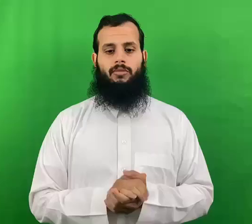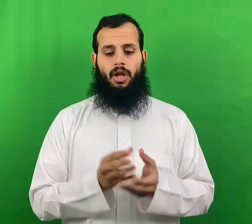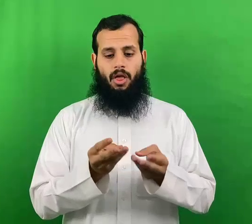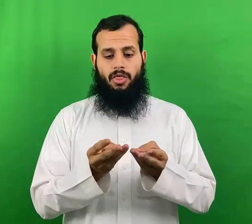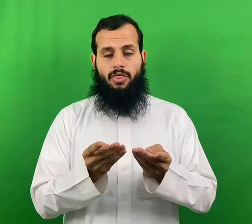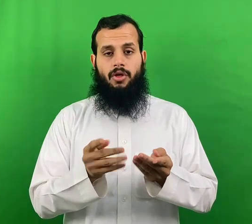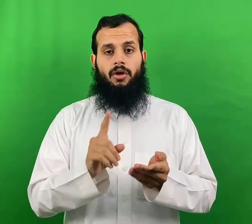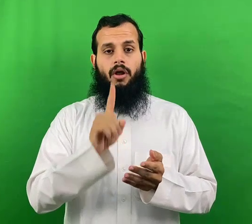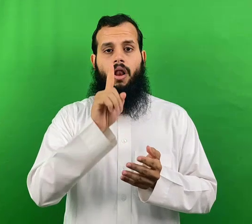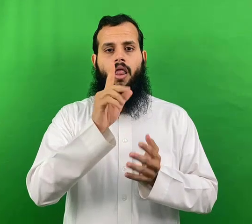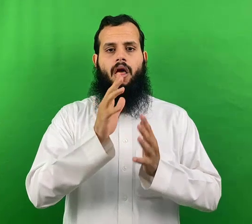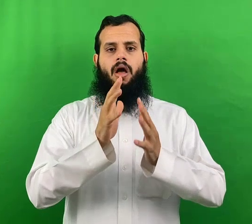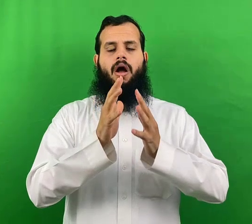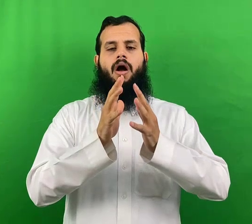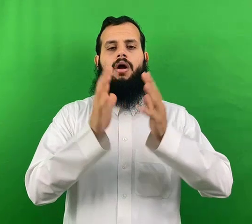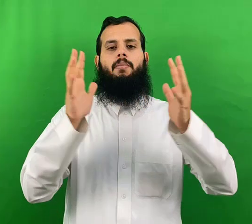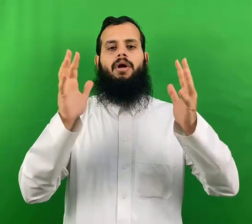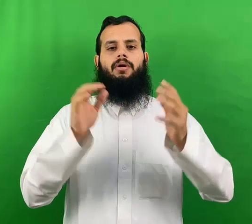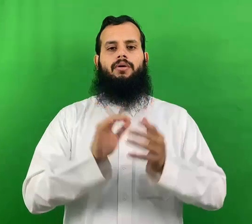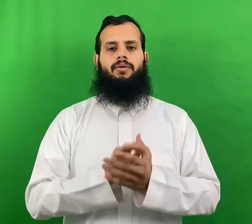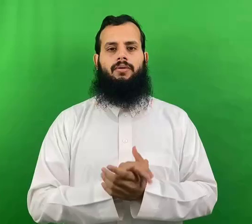ذكر الله أكبر